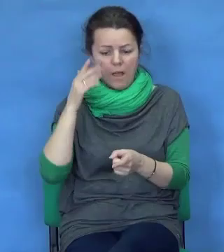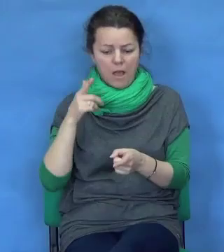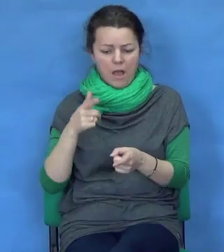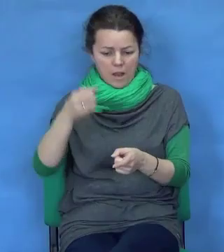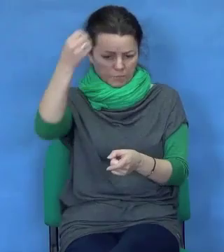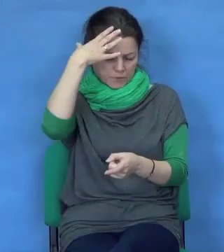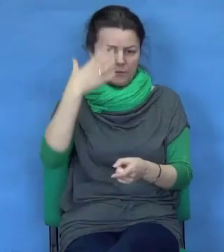A tu prysznic...